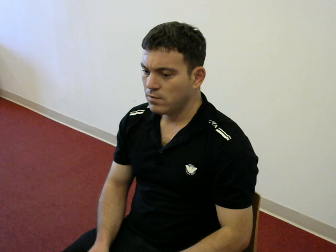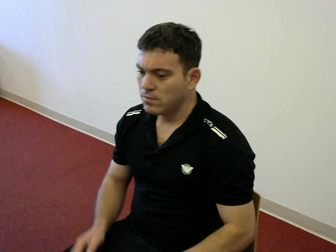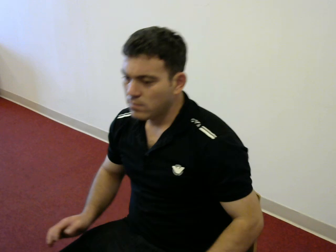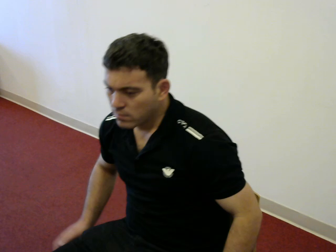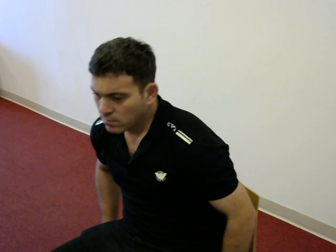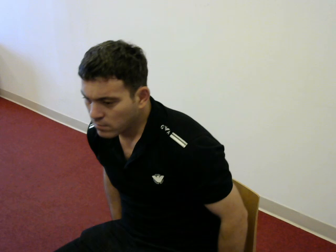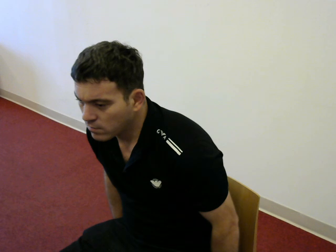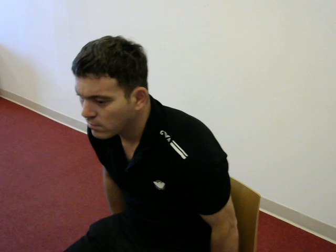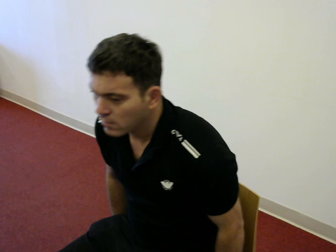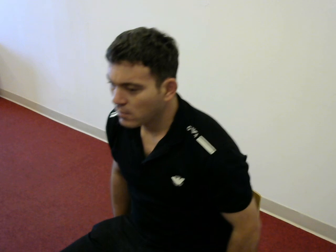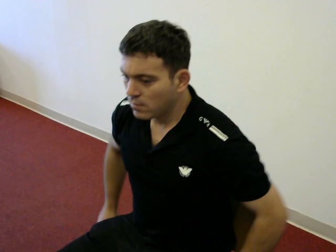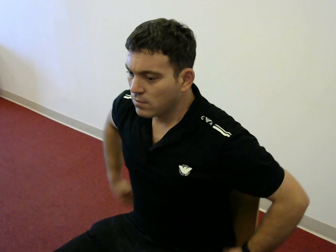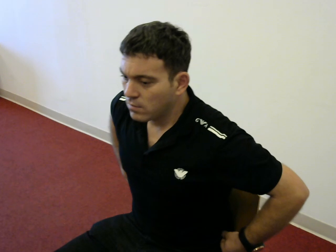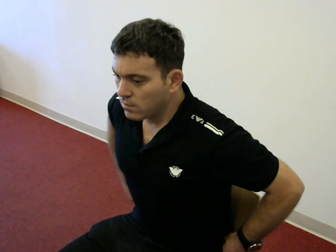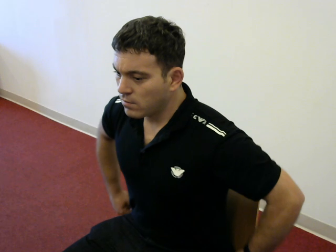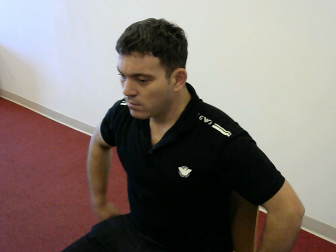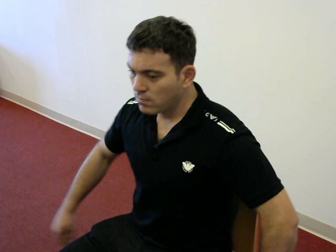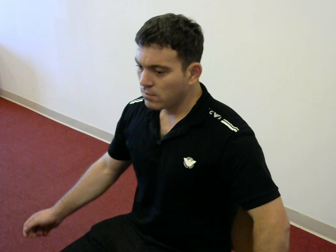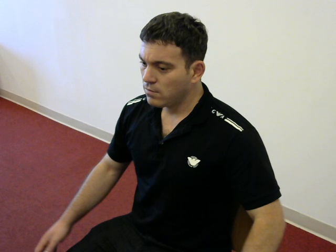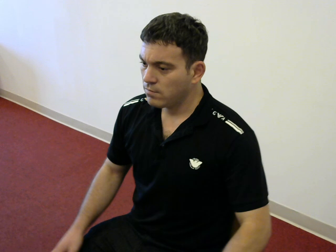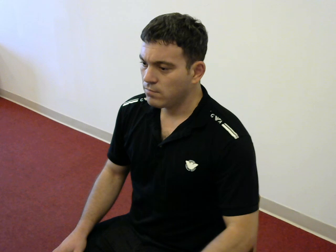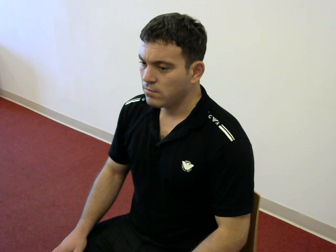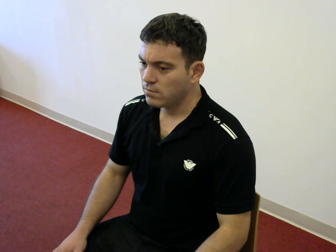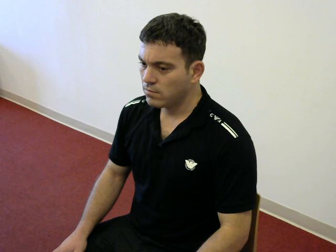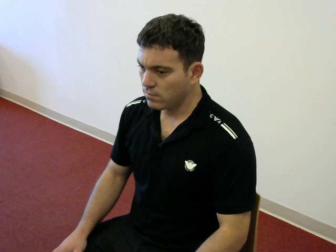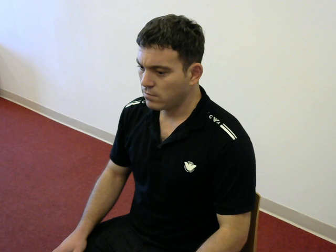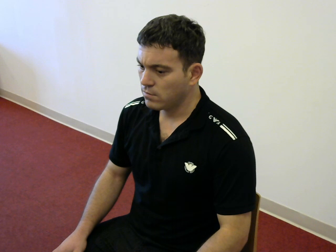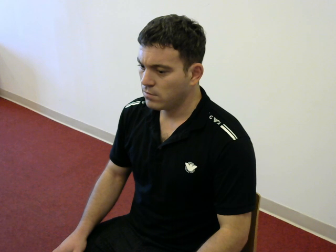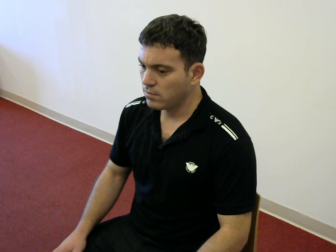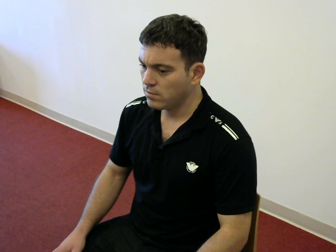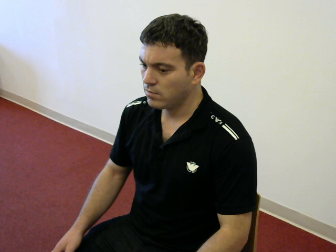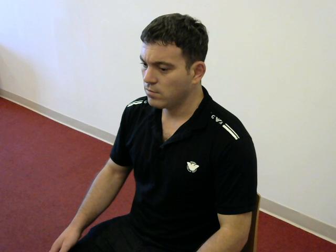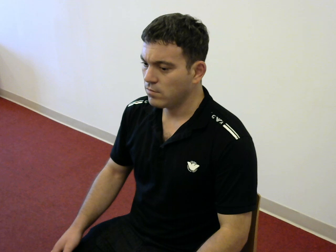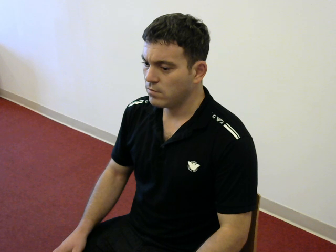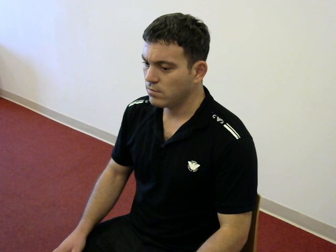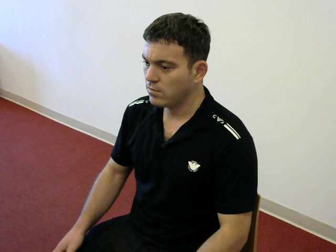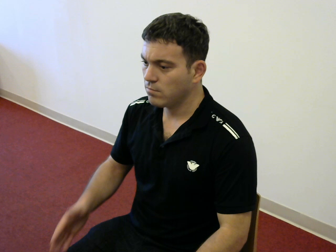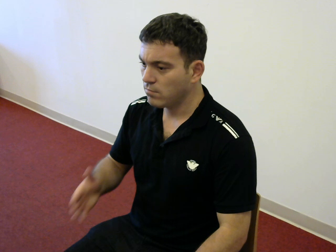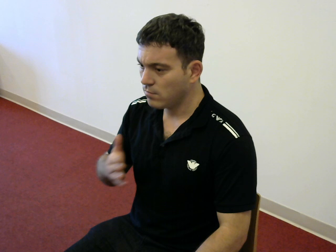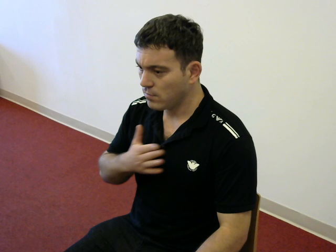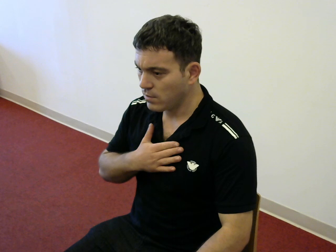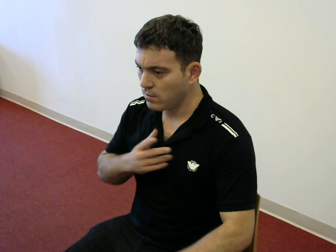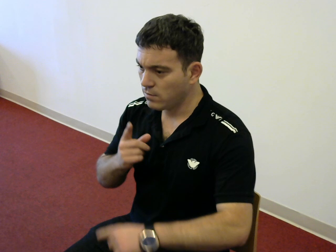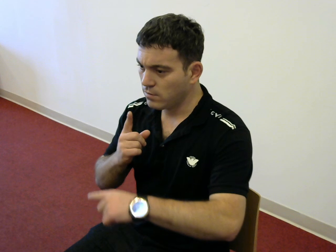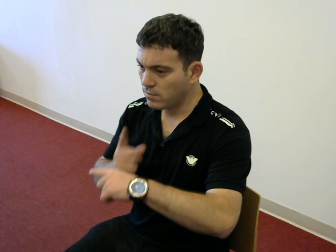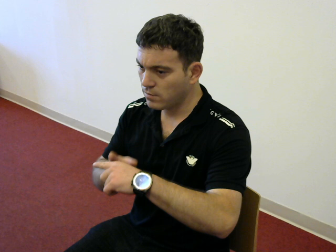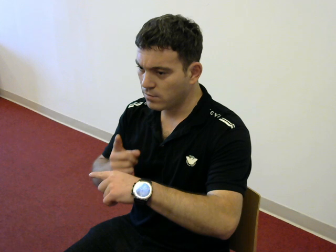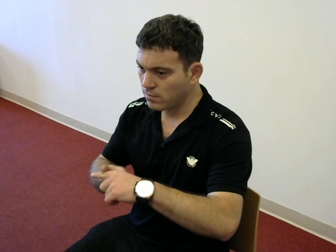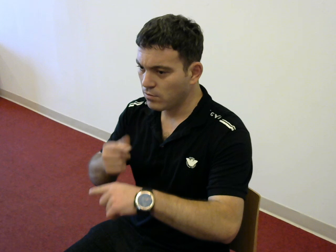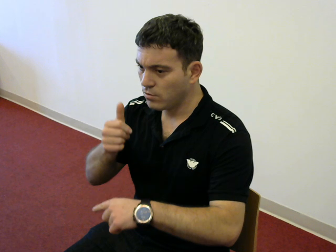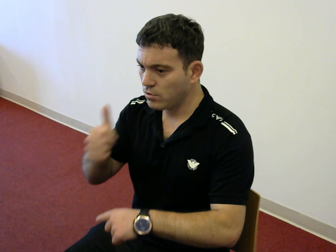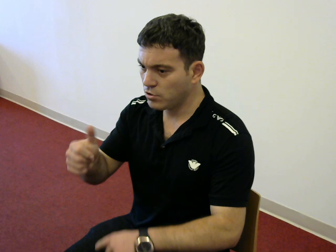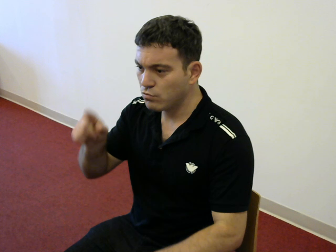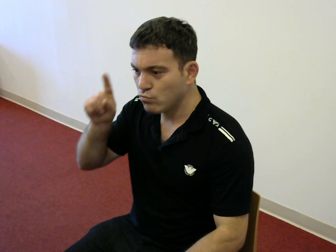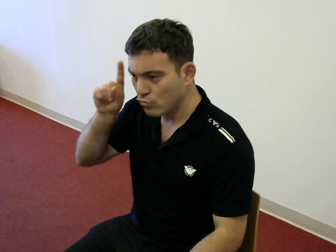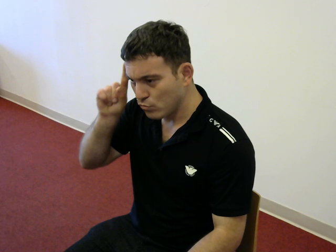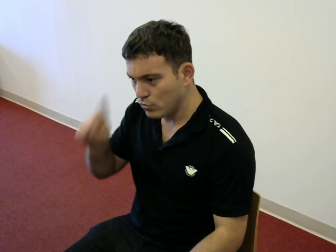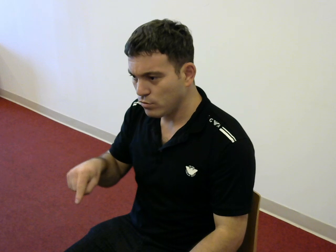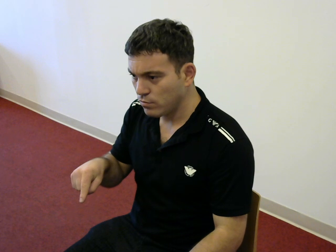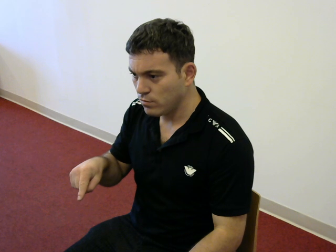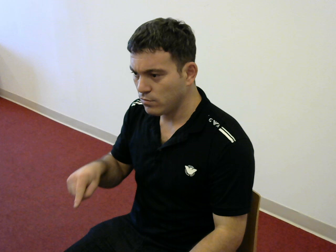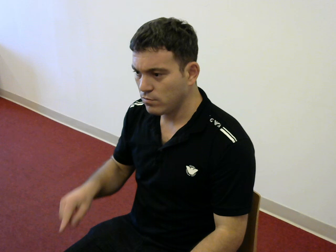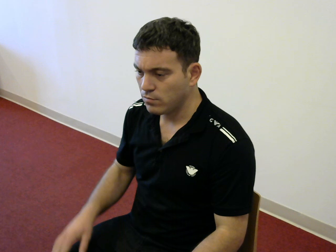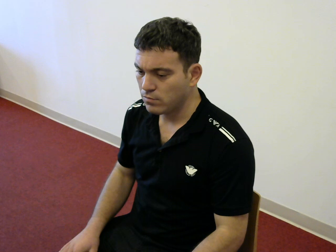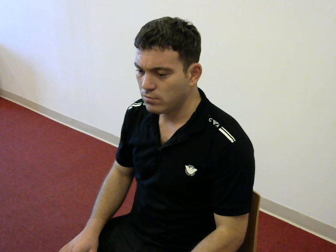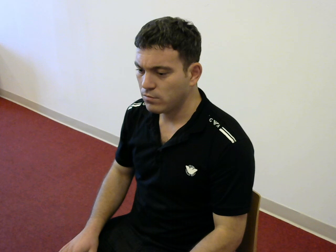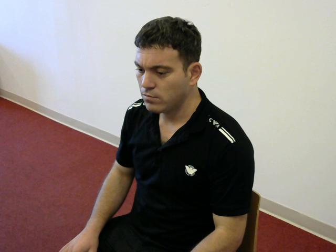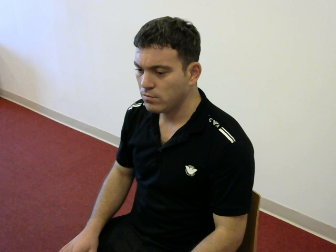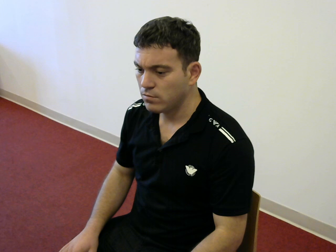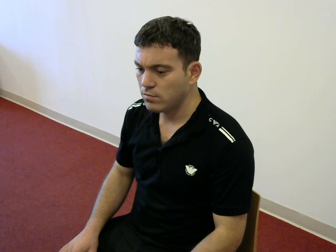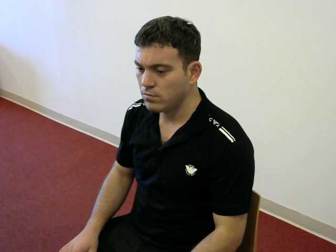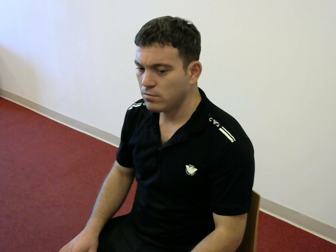Mən riyaziyyatı yaxşı bilirəm